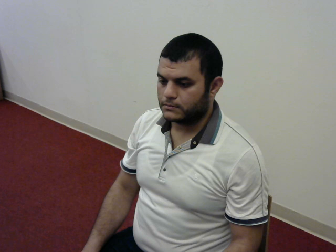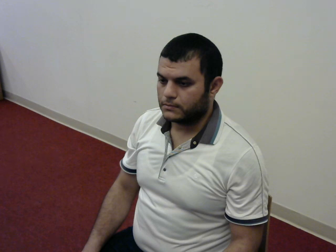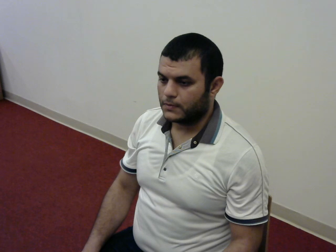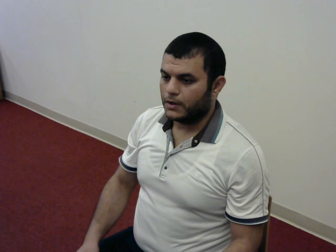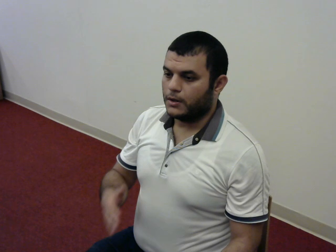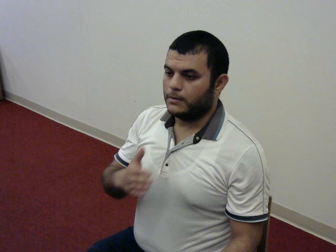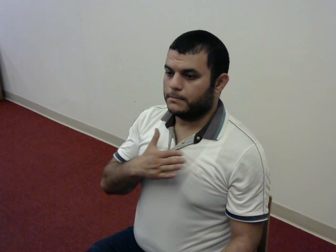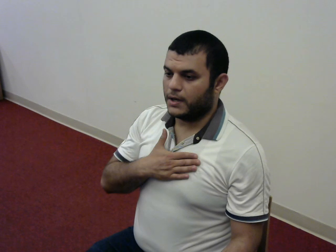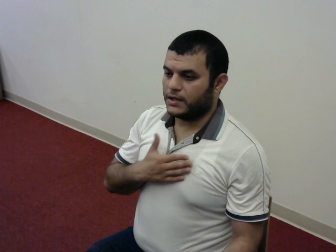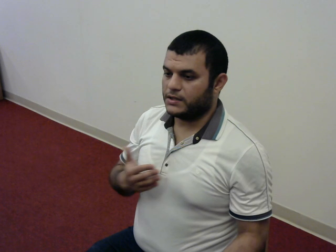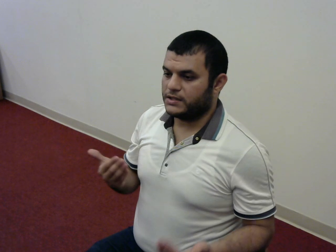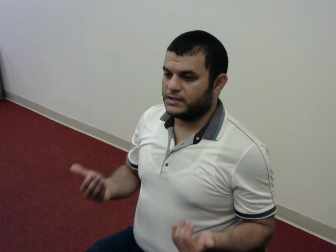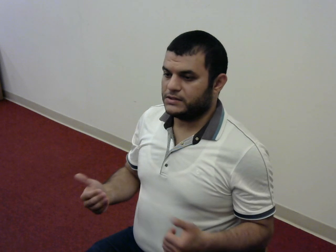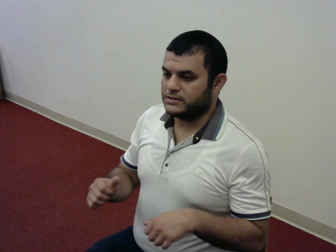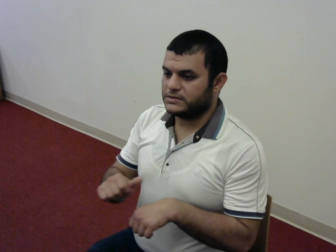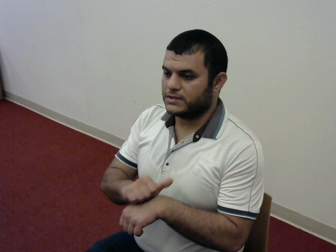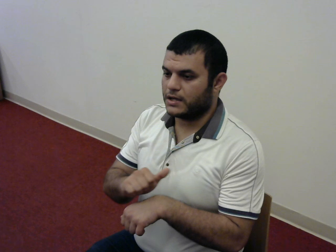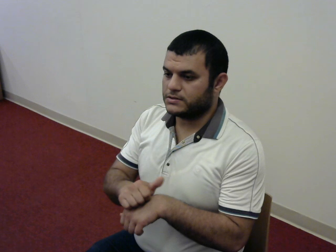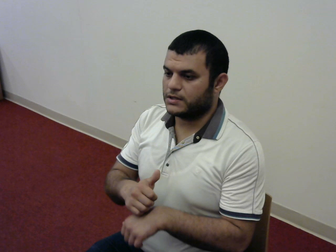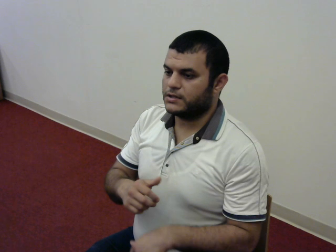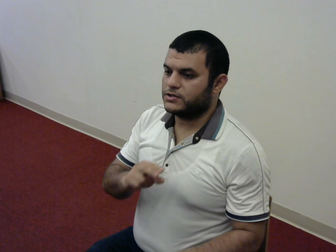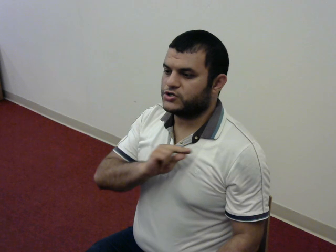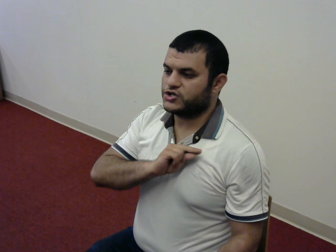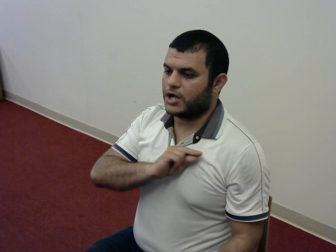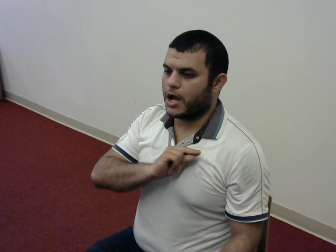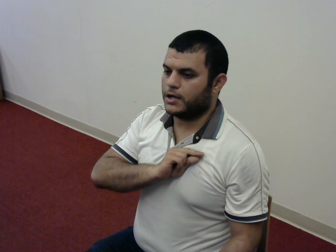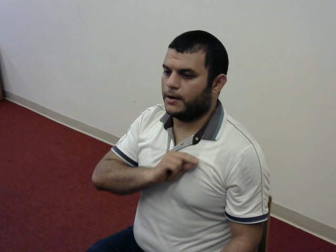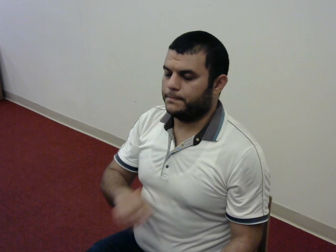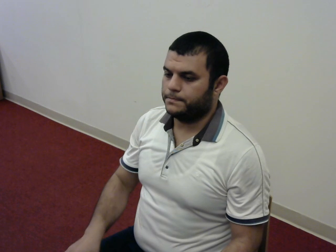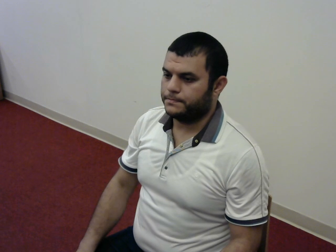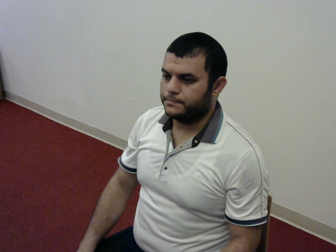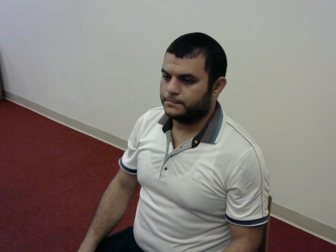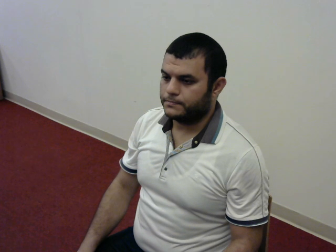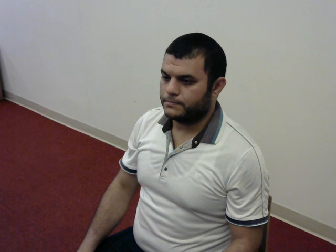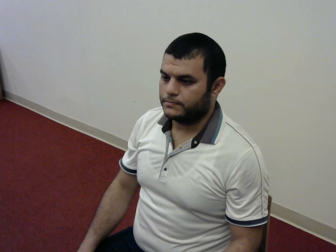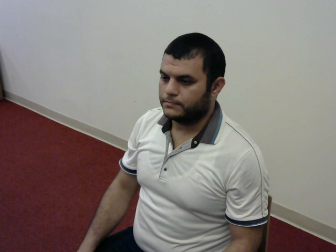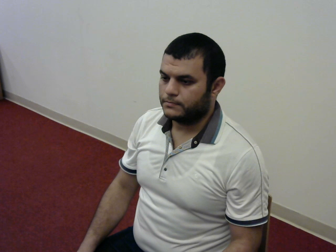Mən indi zərgər işləyirəm